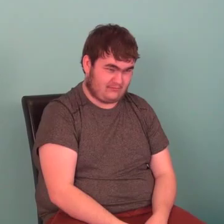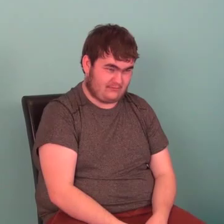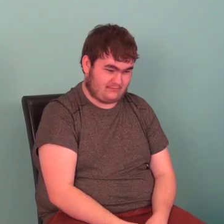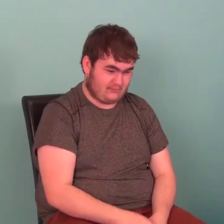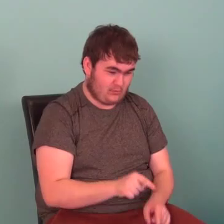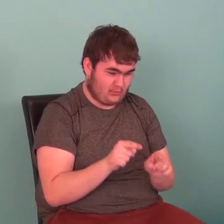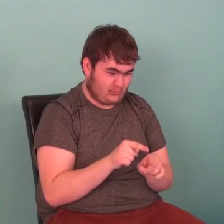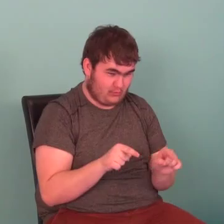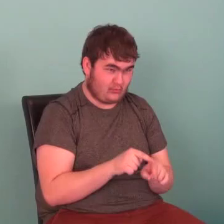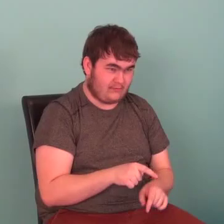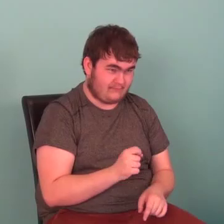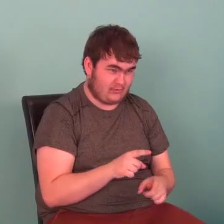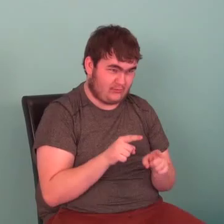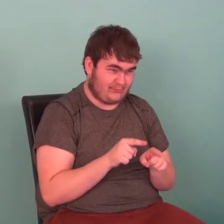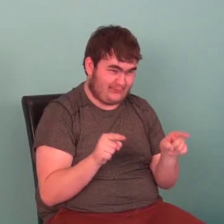Dwa koła.